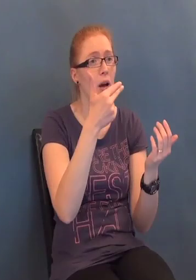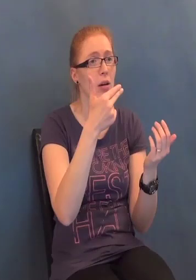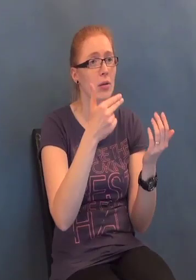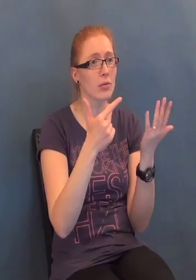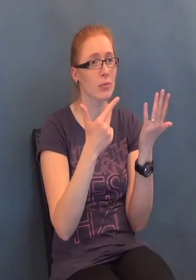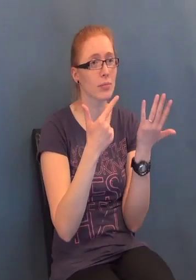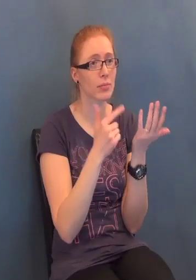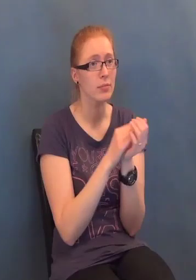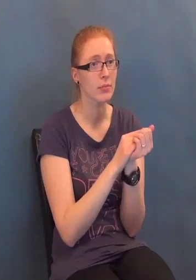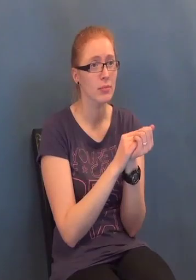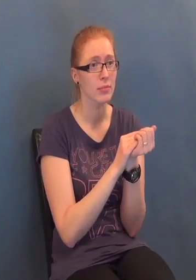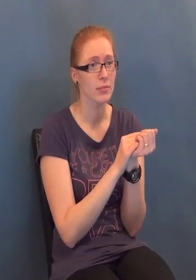Niedziela siódmego.